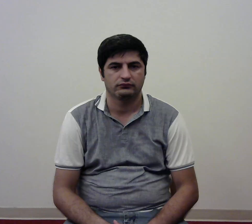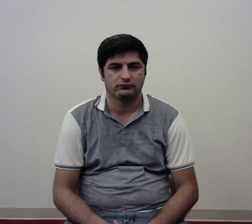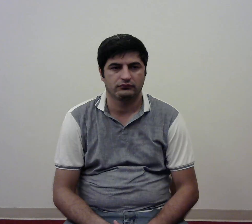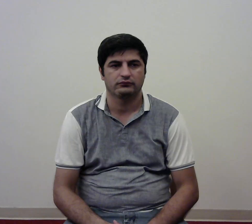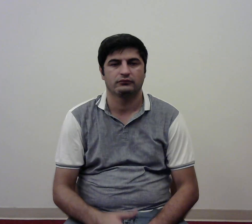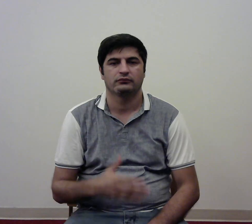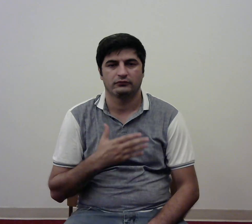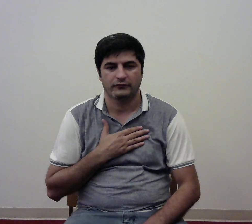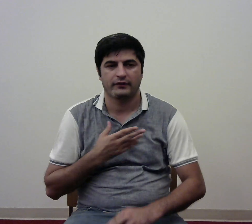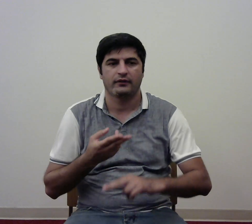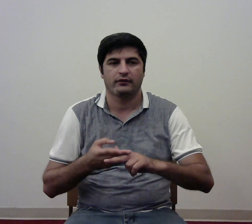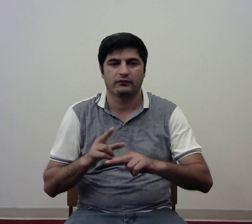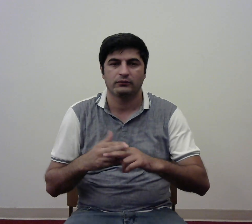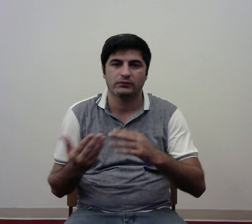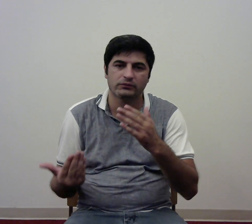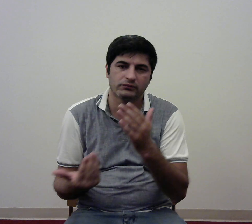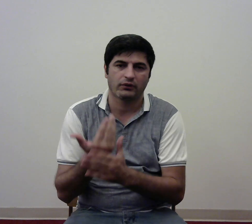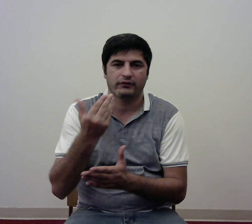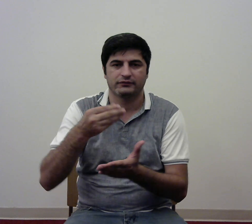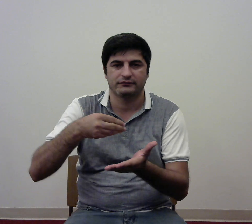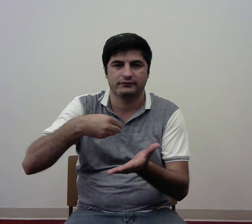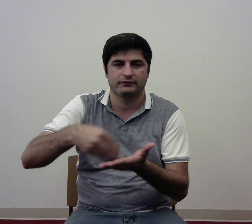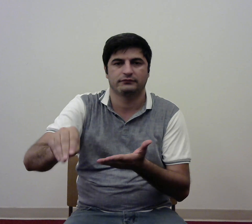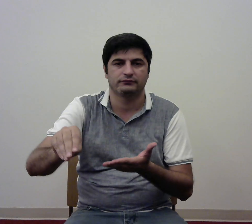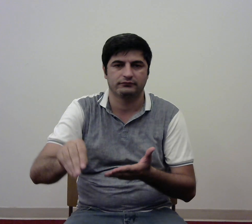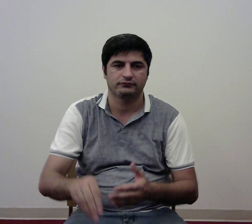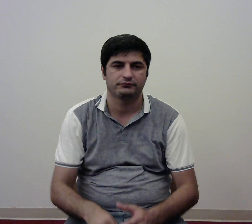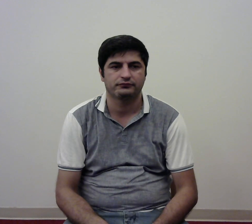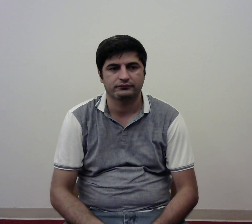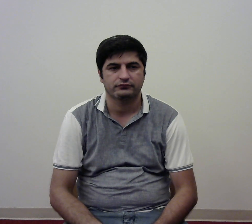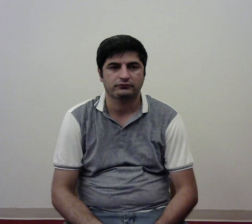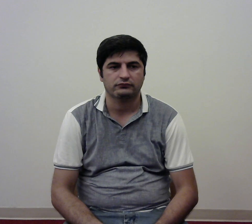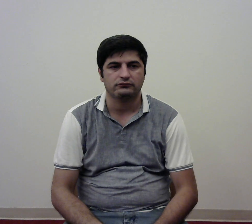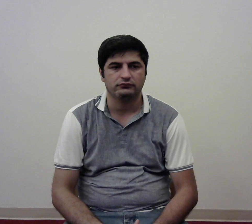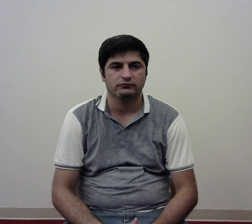Mən bunu yeni almışam